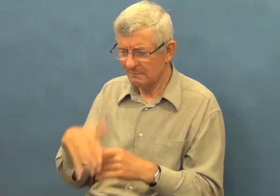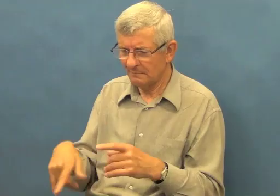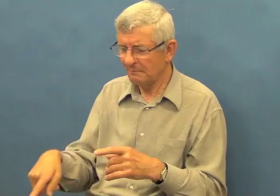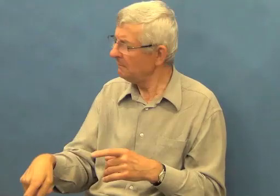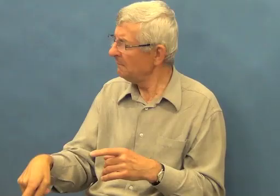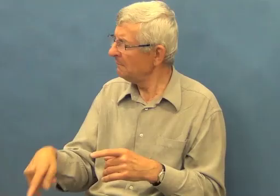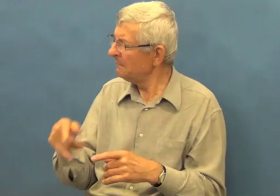Tam...